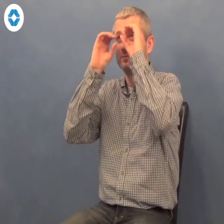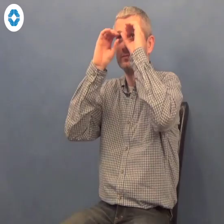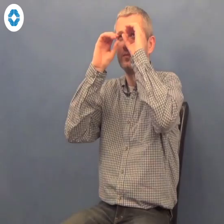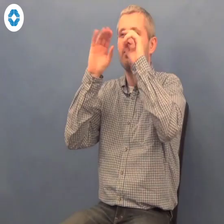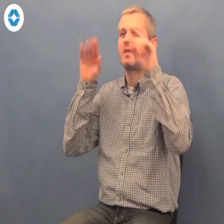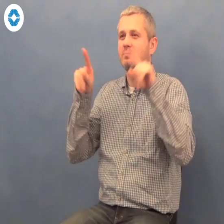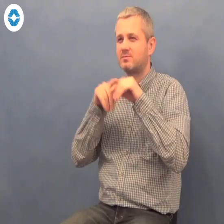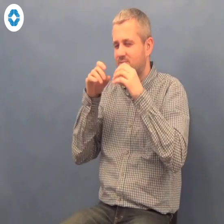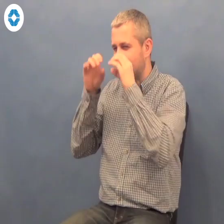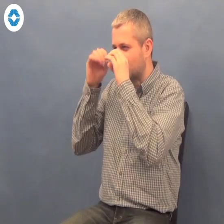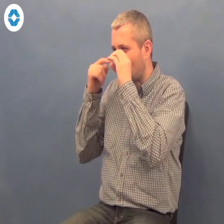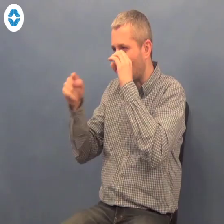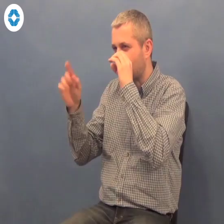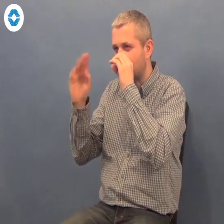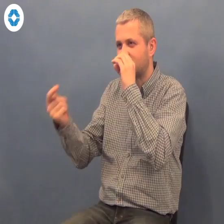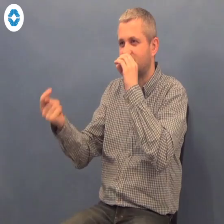Ptak też przez lornetkę patrzy, kot idzie w jego kierunku.